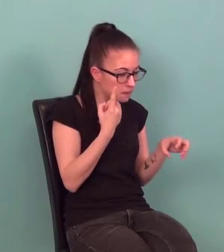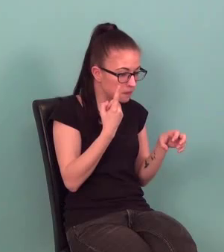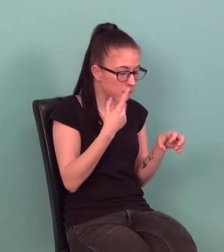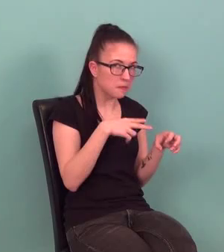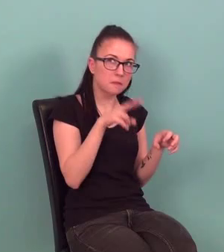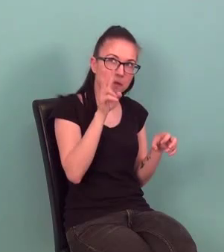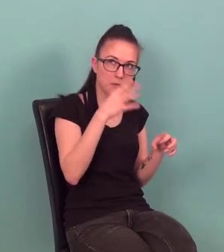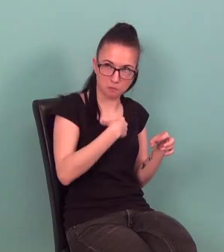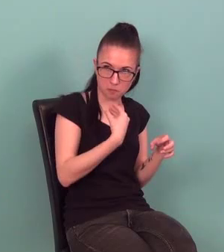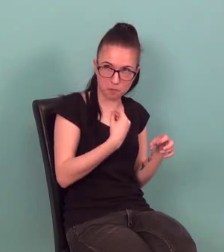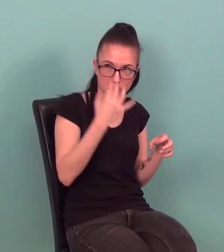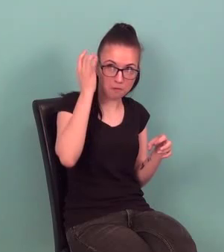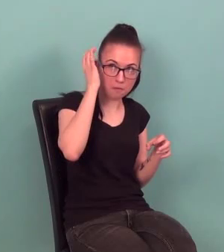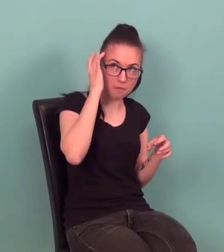Zastanawia się, czy mężczyzna go zauważy, skoro stoi tyłem.